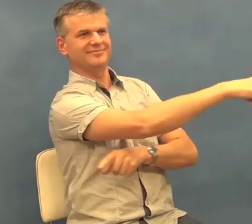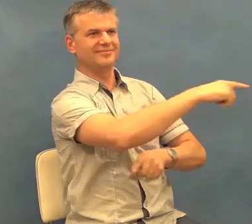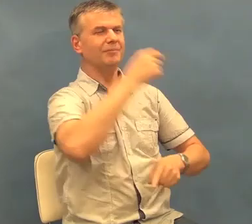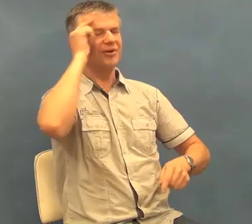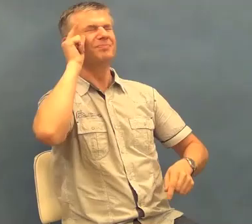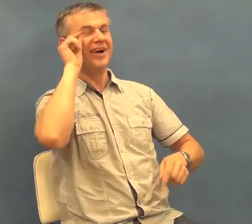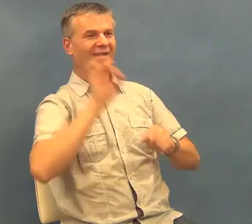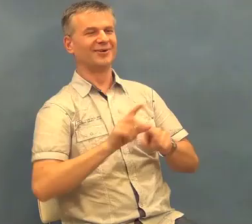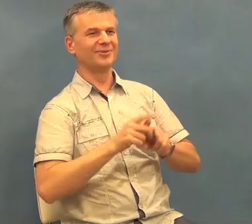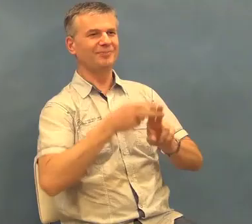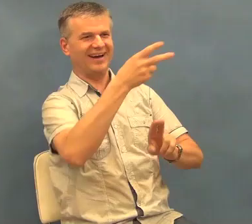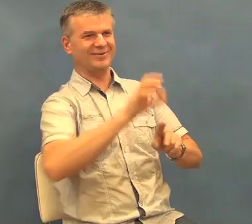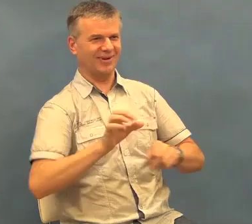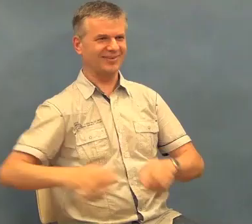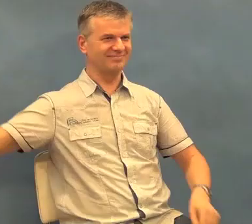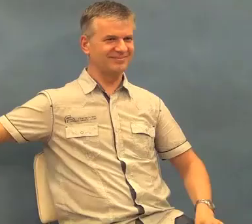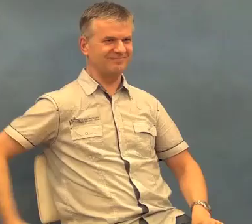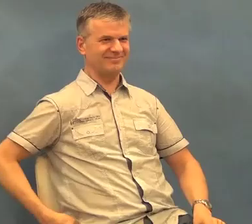Myszka Miki śpi i dostaje wskazówką w dupę.